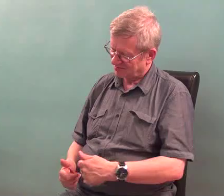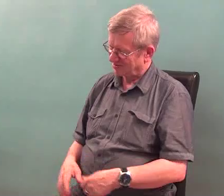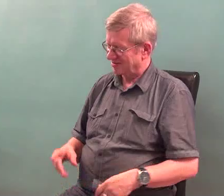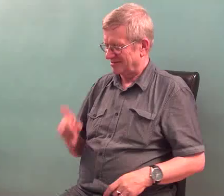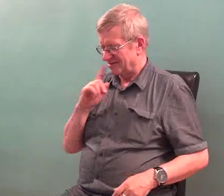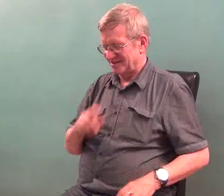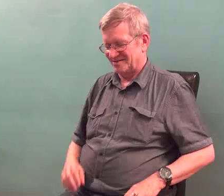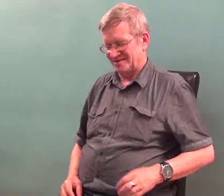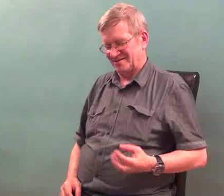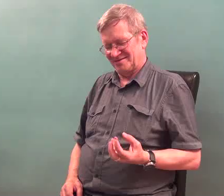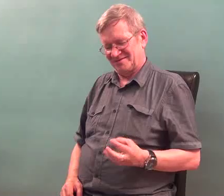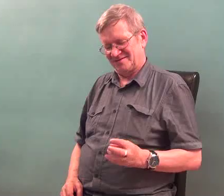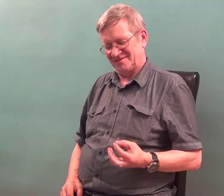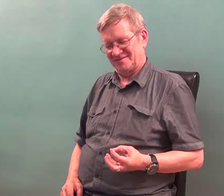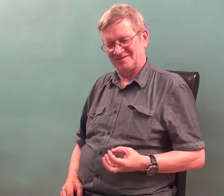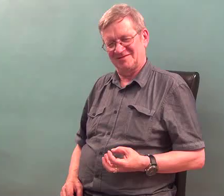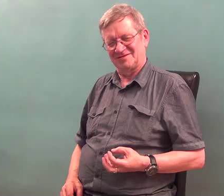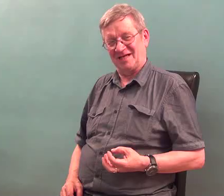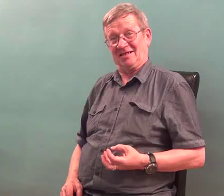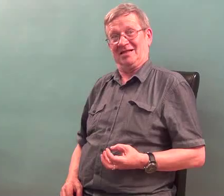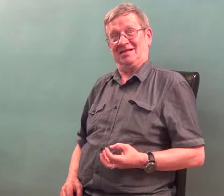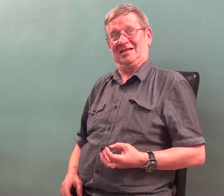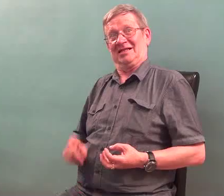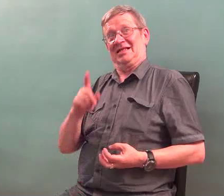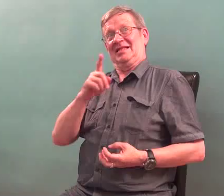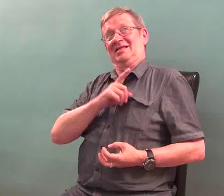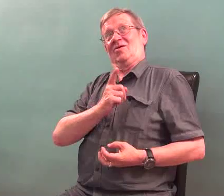A ten chłopak przygląda się kamieniom w ręku, podnosi wzrok i doznaje szoku.